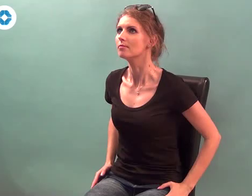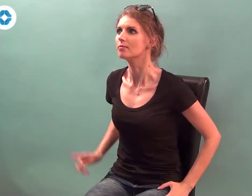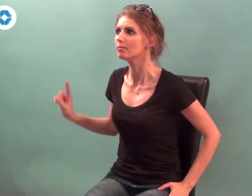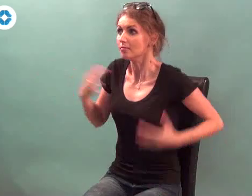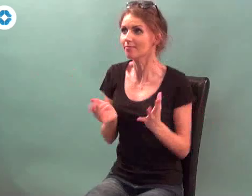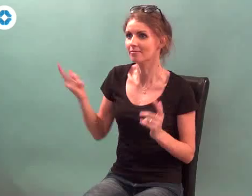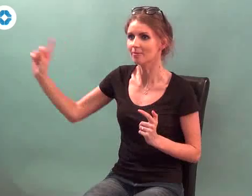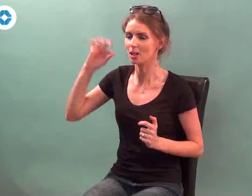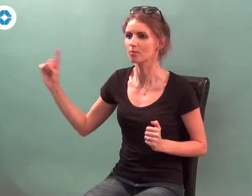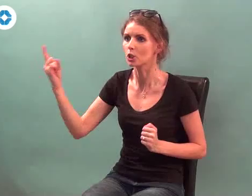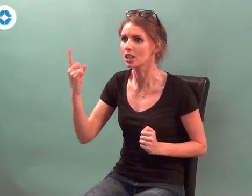Charlie jest wystraszony, pojawia się kobieta i pyta, co się stało.